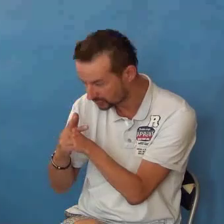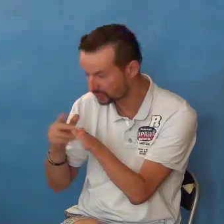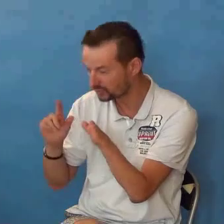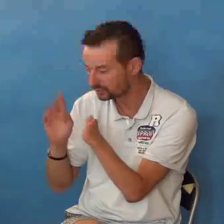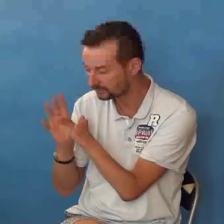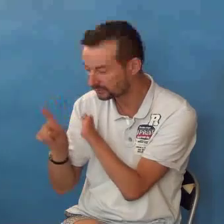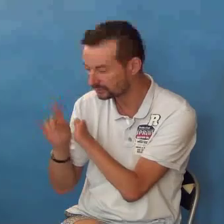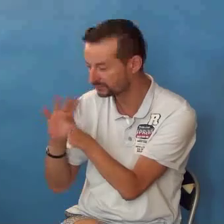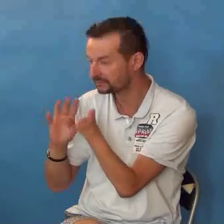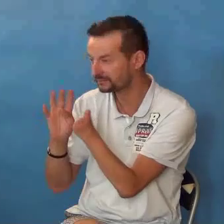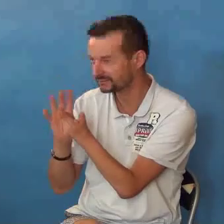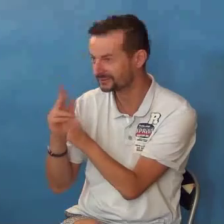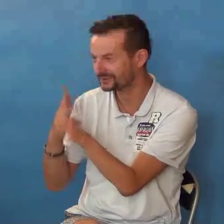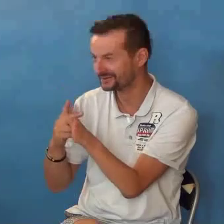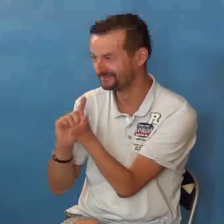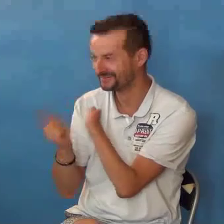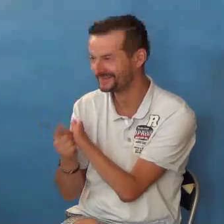Do dziewiętnastej trzydzieści się widzimy.